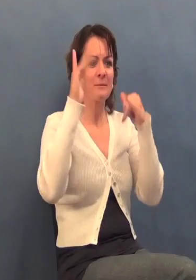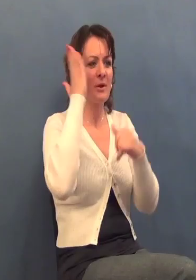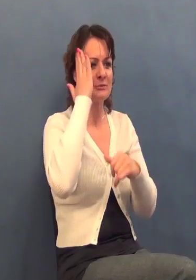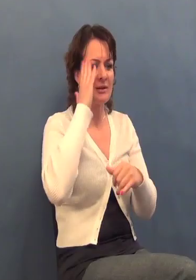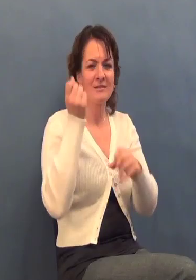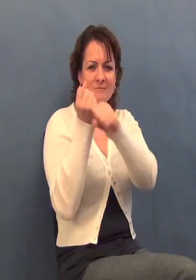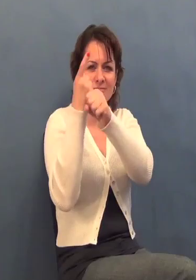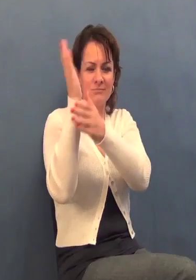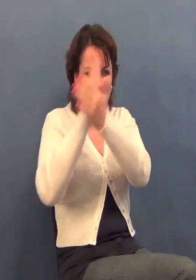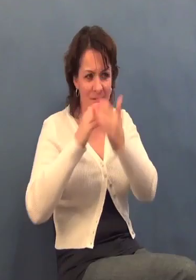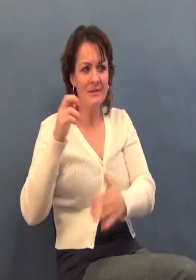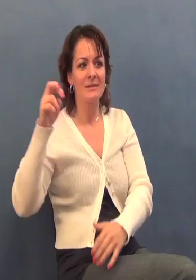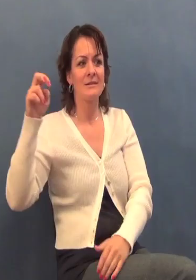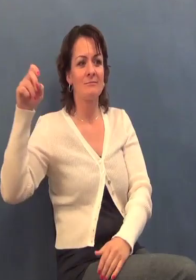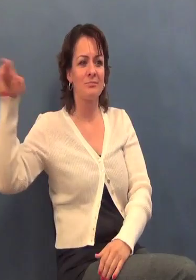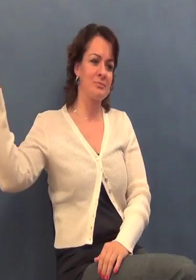Rzuca i rozbija je, ucieka w inną stronę.